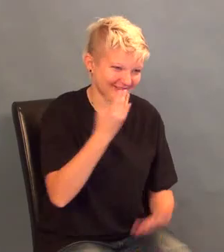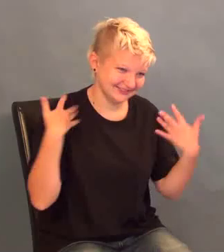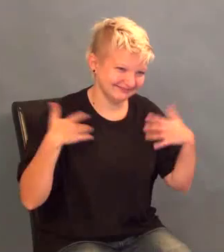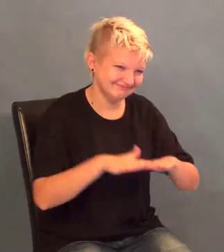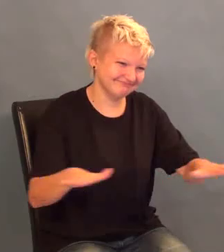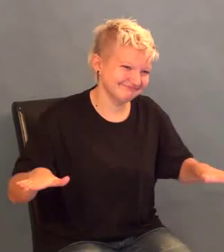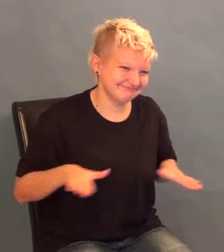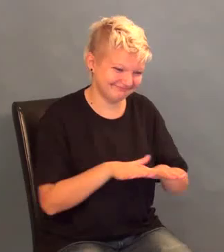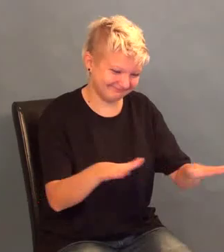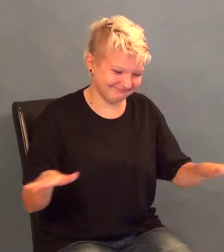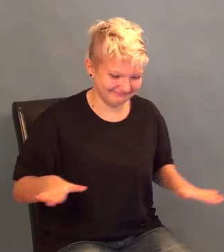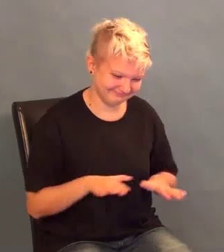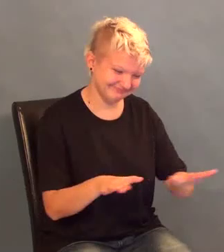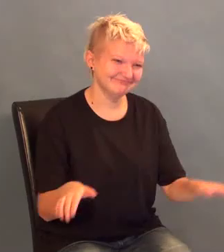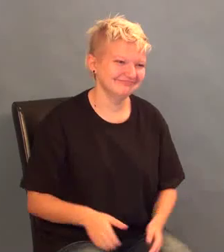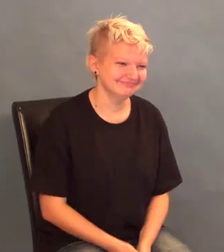Będę spacerować i pływać.